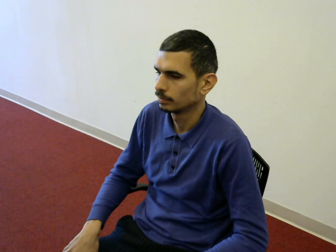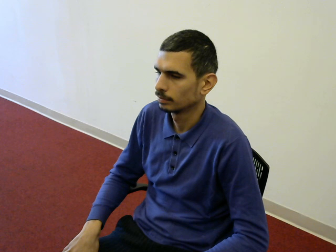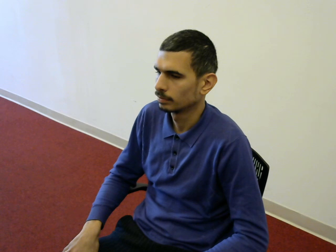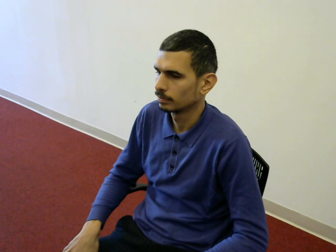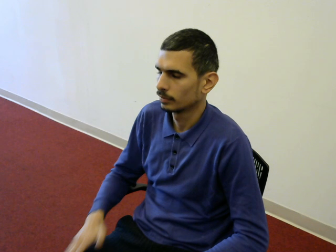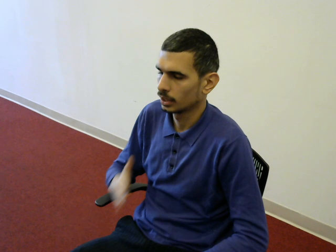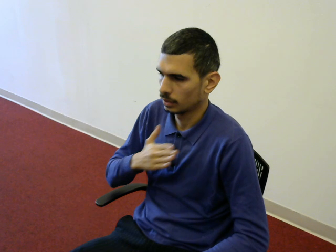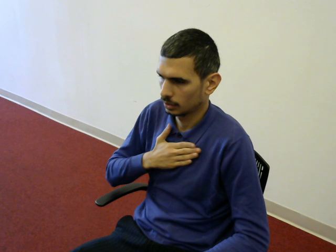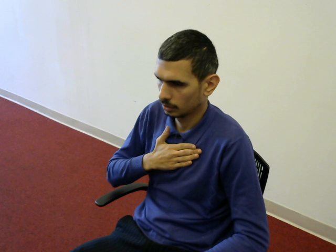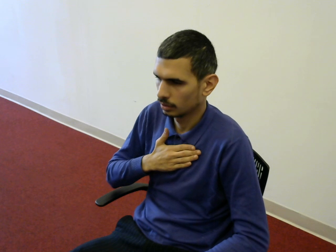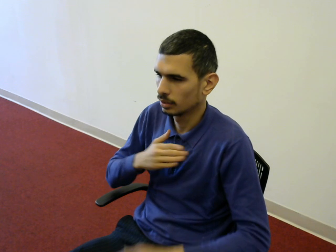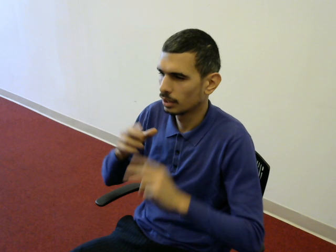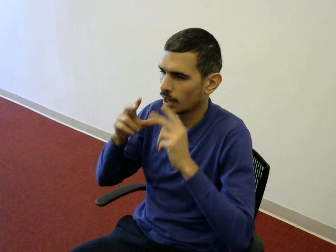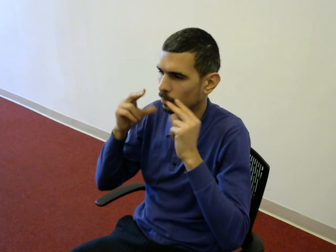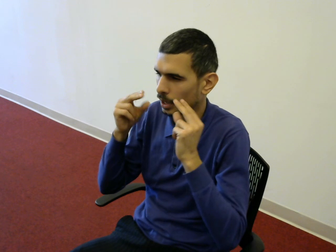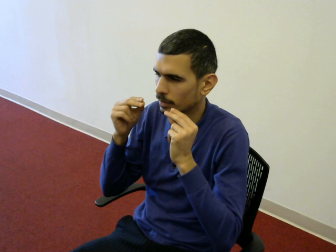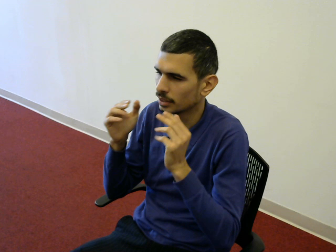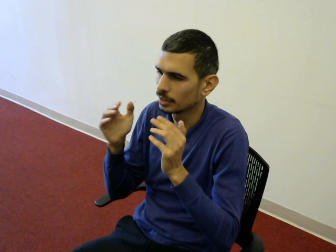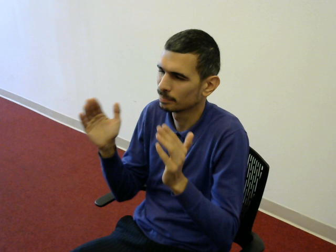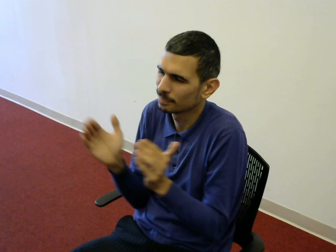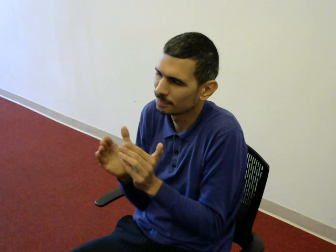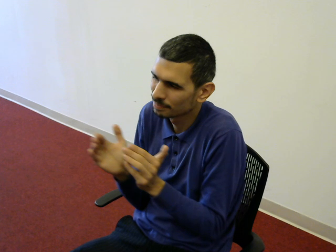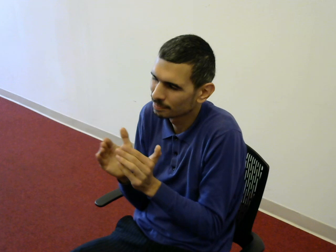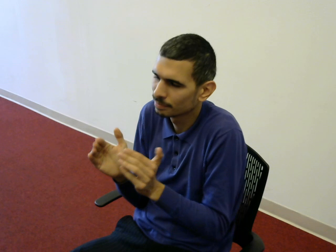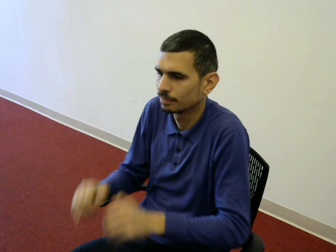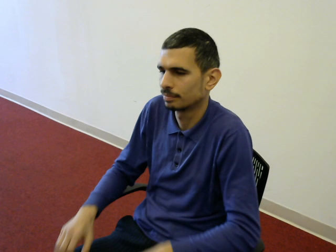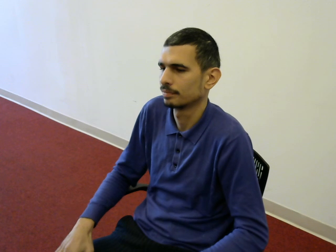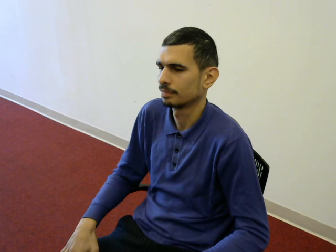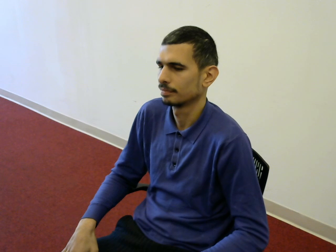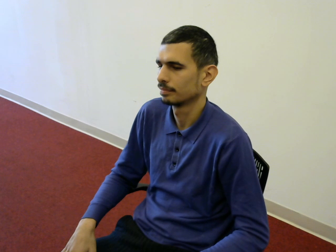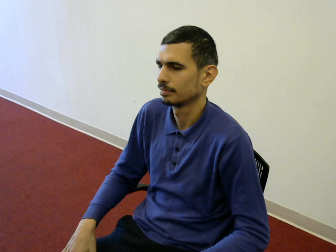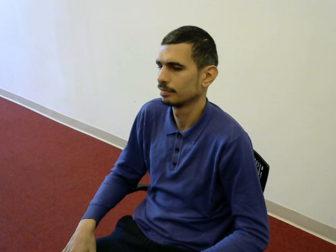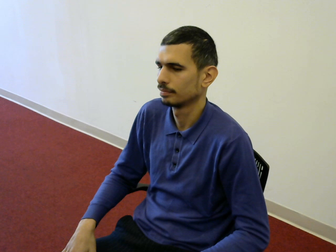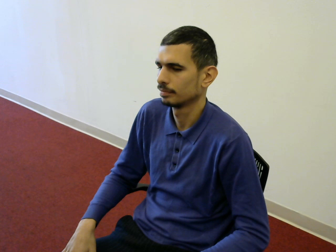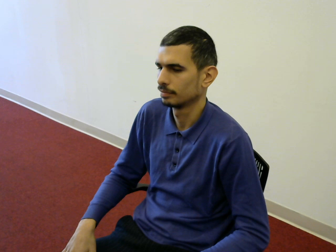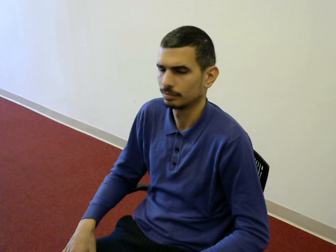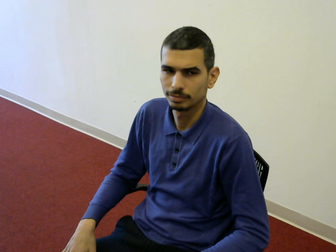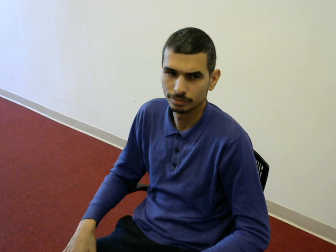Mənim pişiyim balacadır